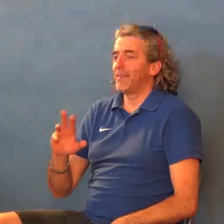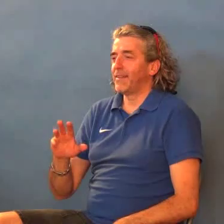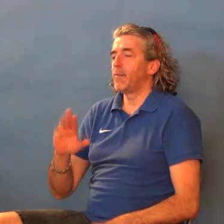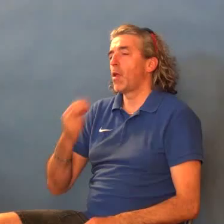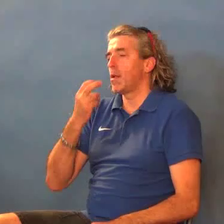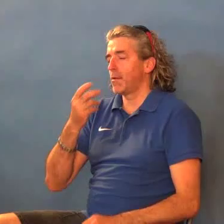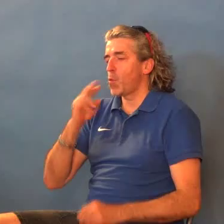Gruszka.